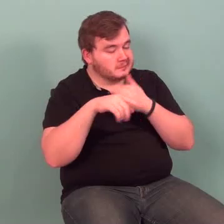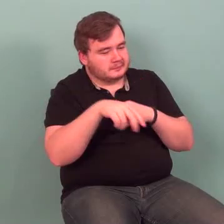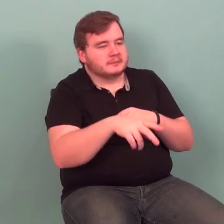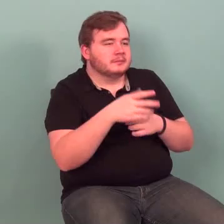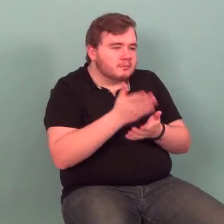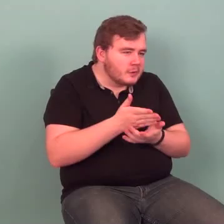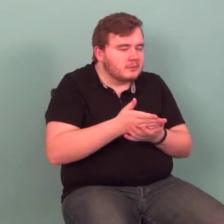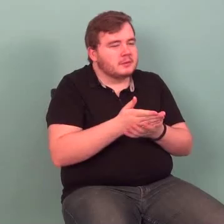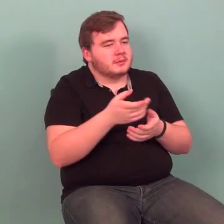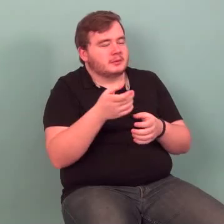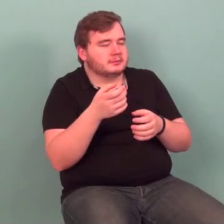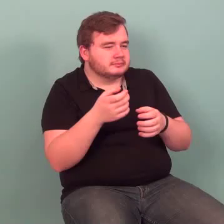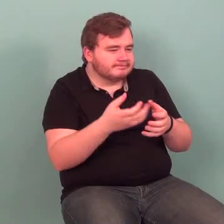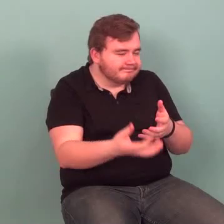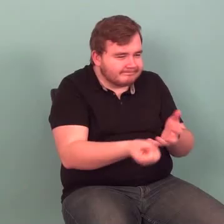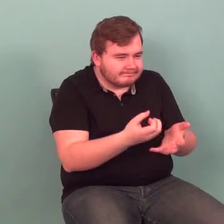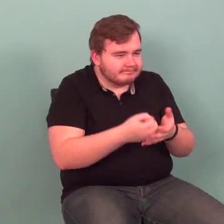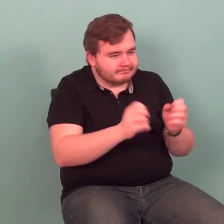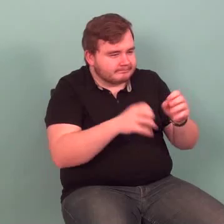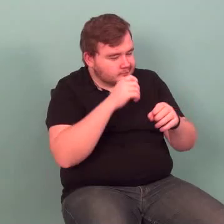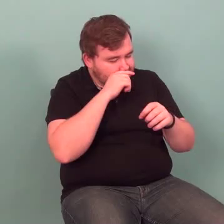Chłopcy pomagają zbierać gruszki do kosza.